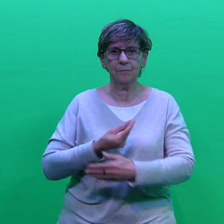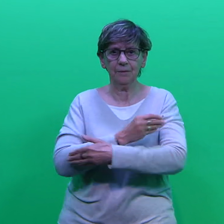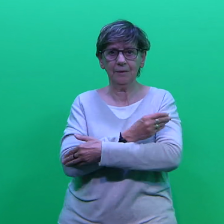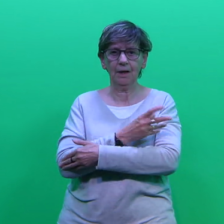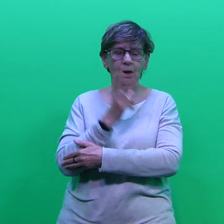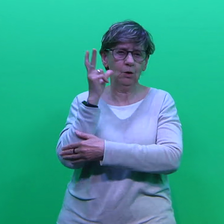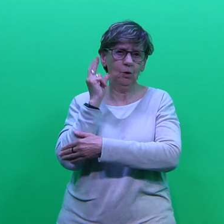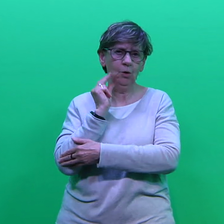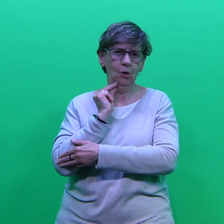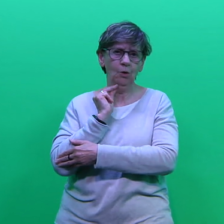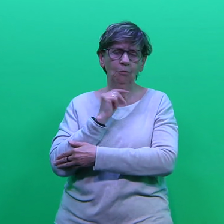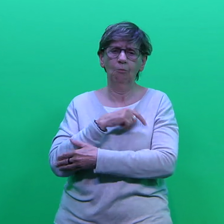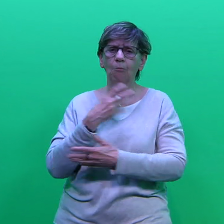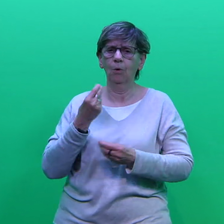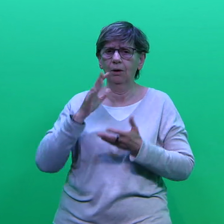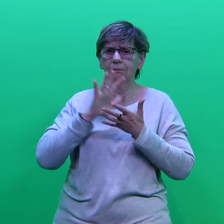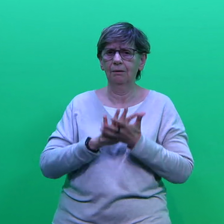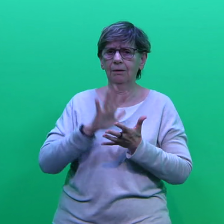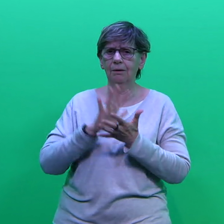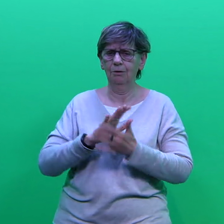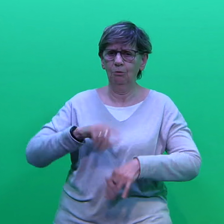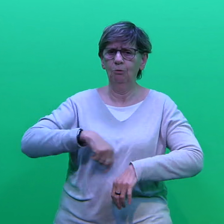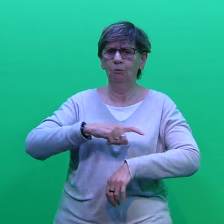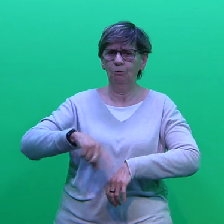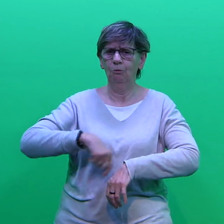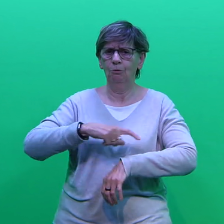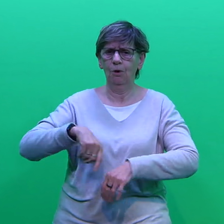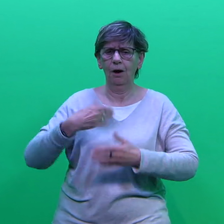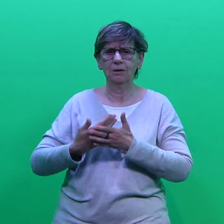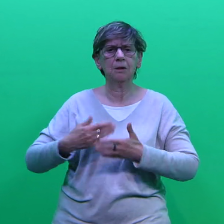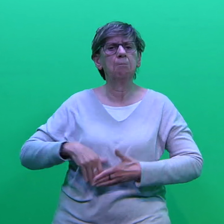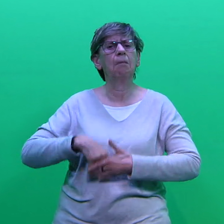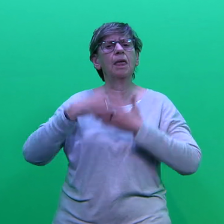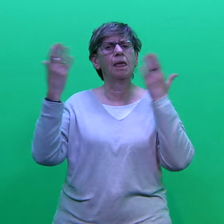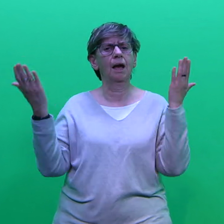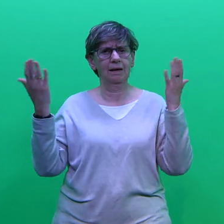El nadó dorm molt tranquil, moltes hores, fins al matí.